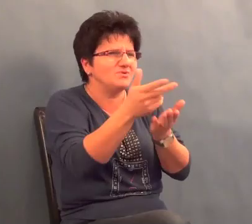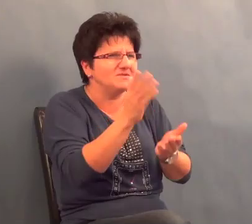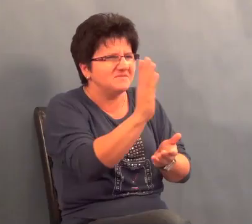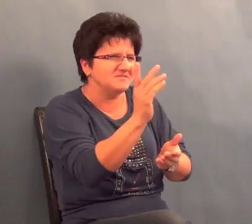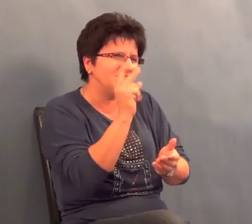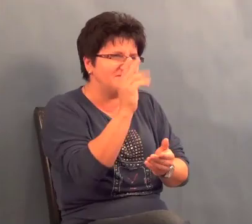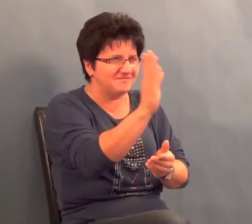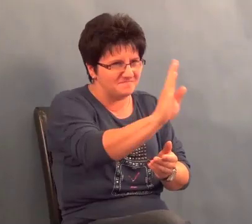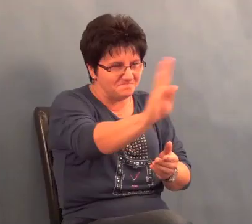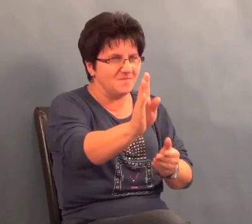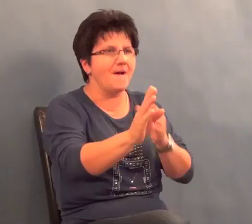Mówi, że prosto, prosto i w prawo.